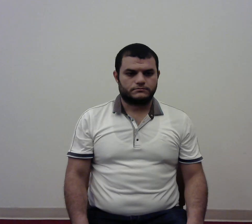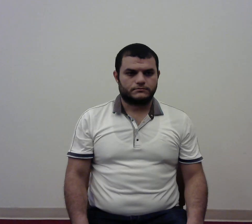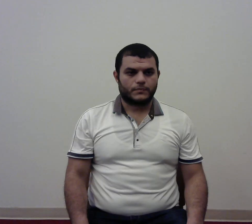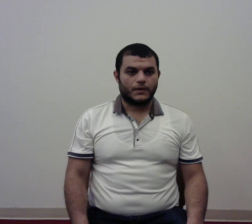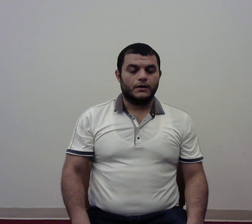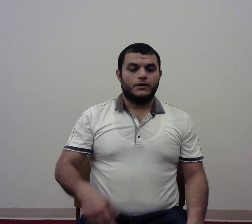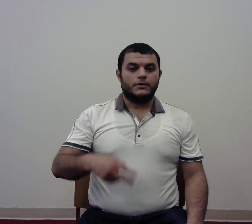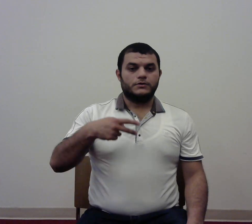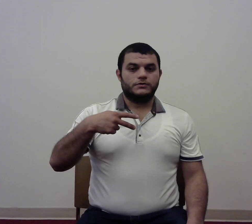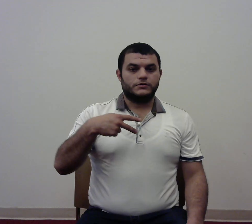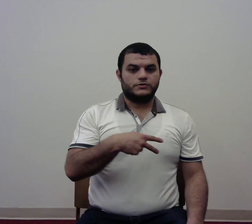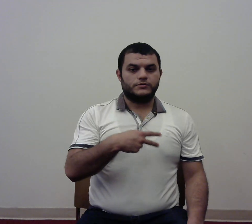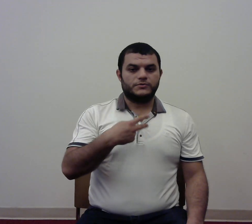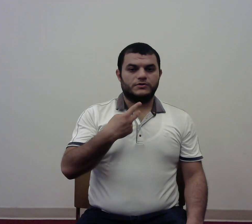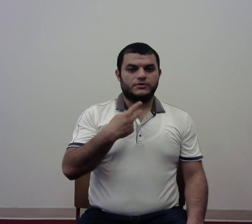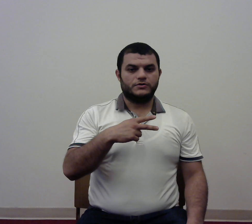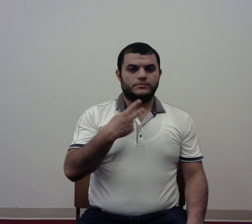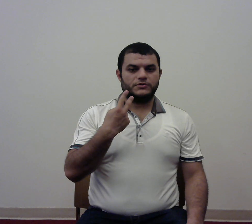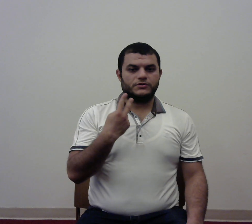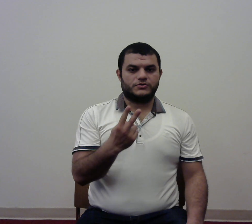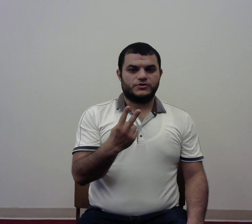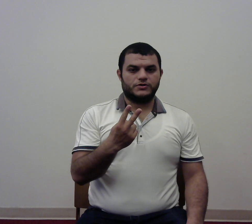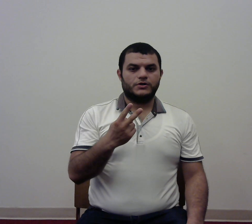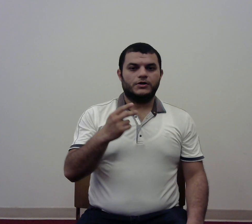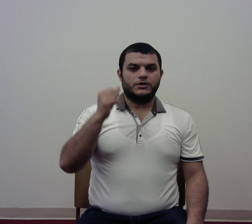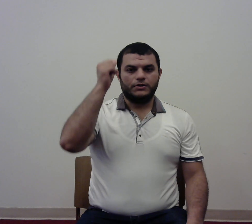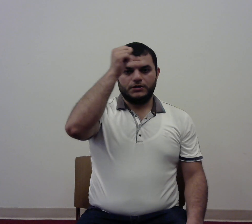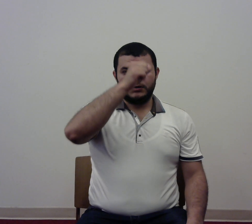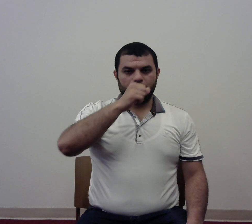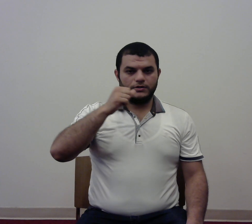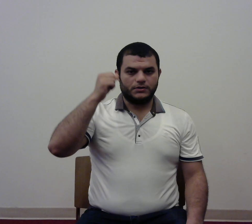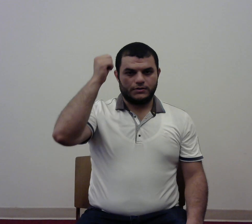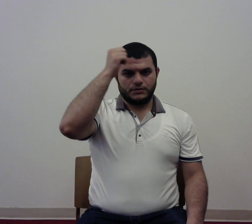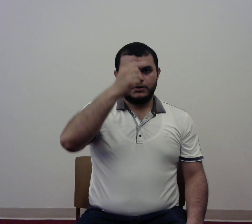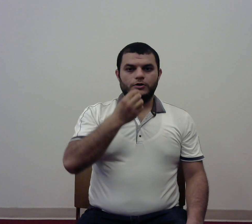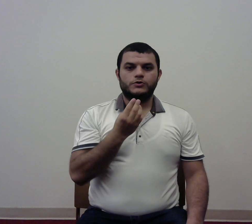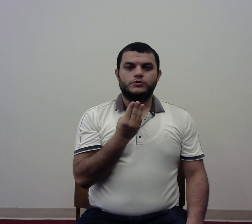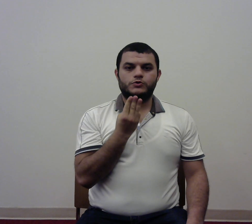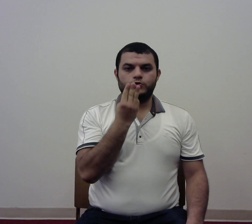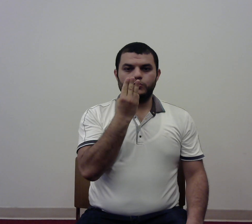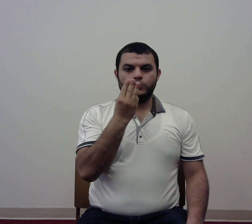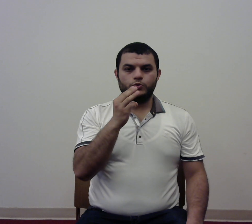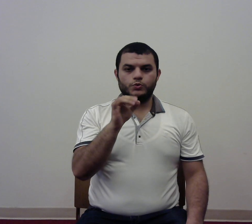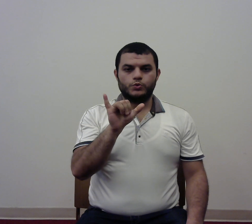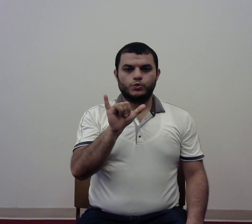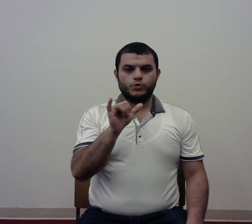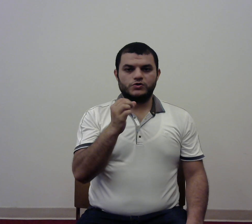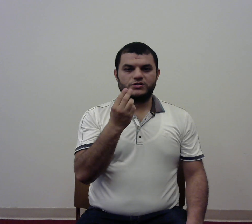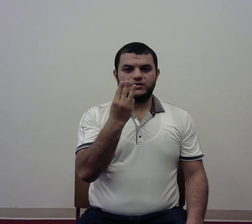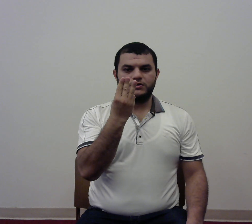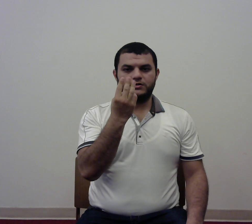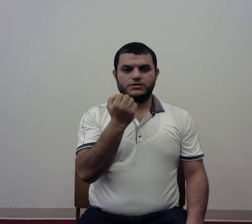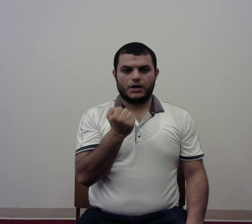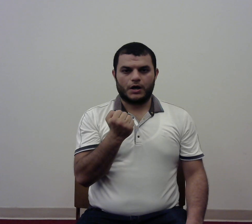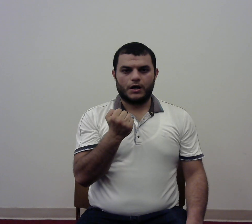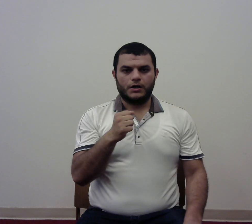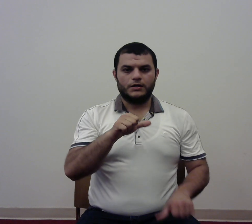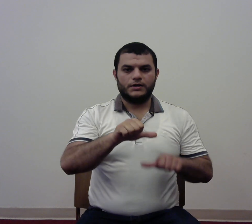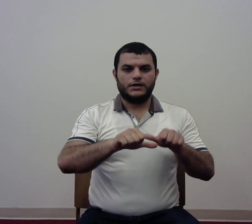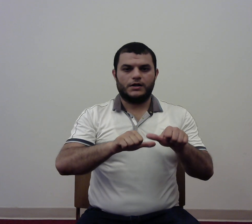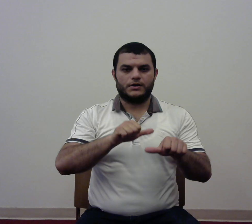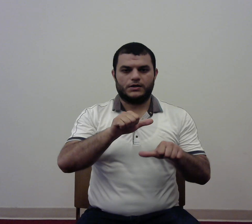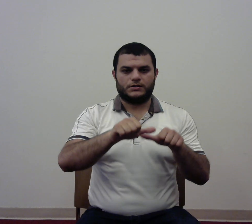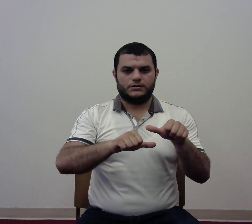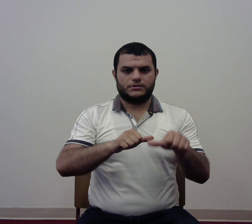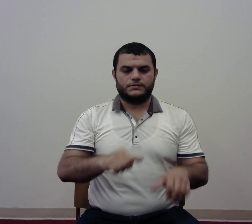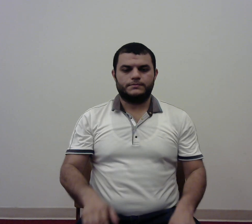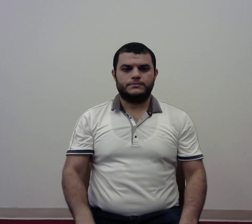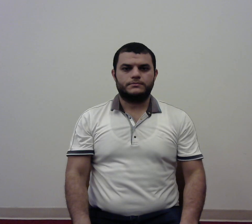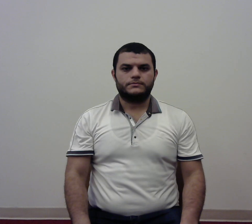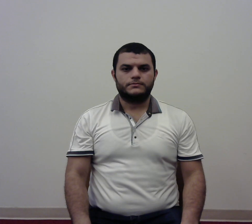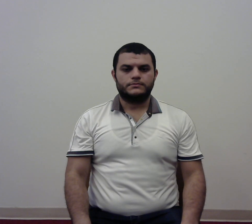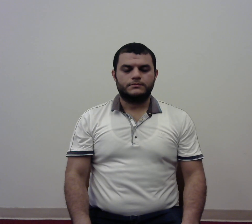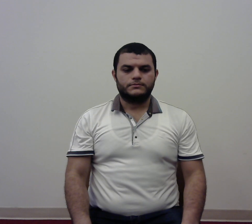2022-ci il Şuşa ilidir